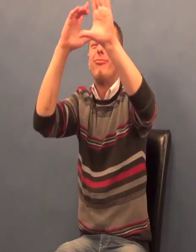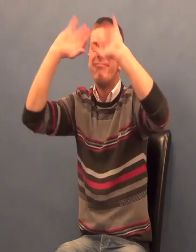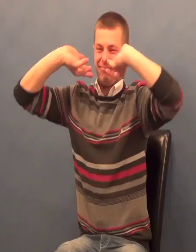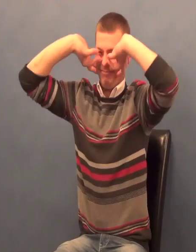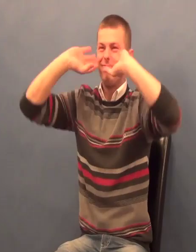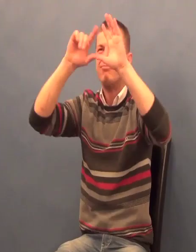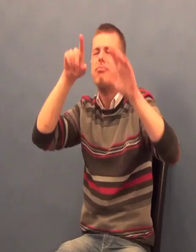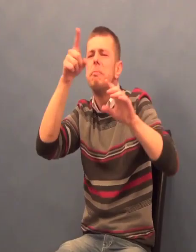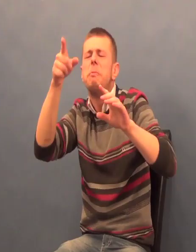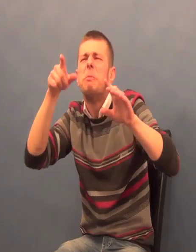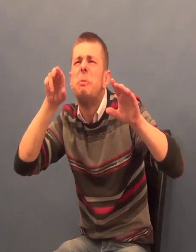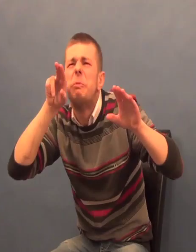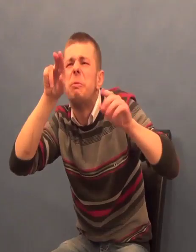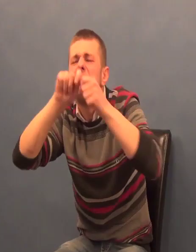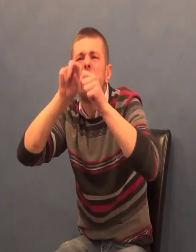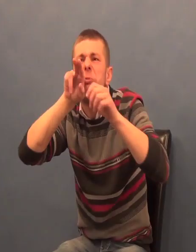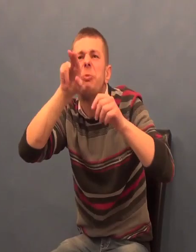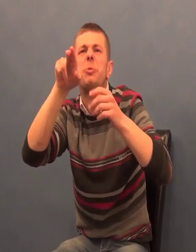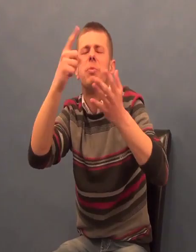Więc chłopiec zagląda tam i sprawdza.